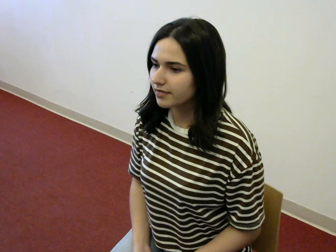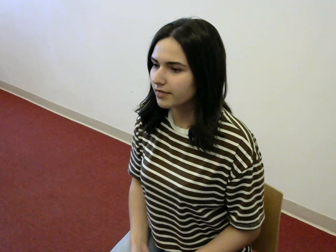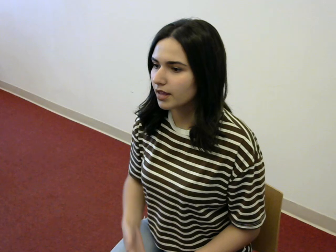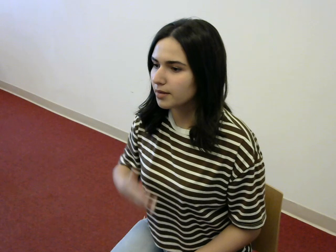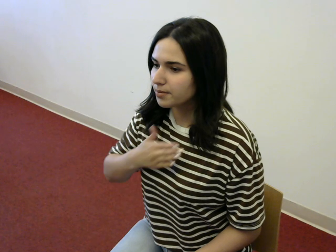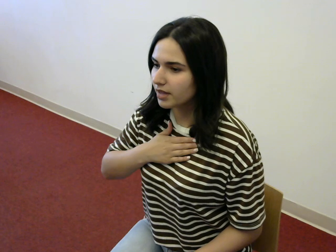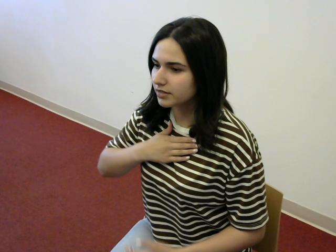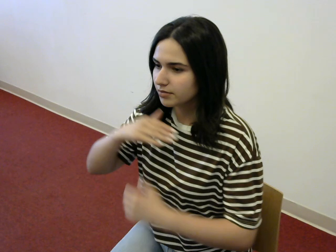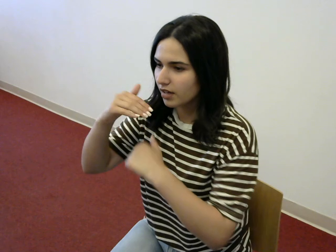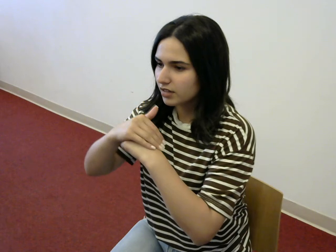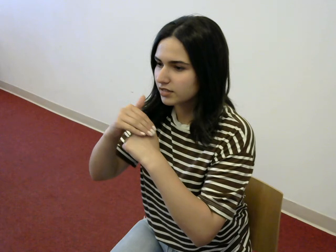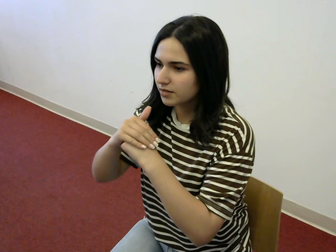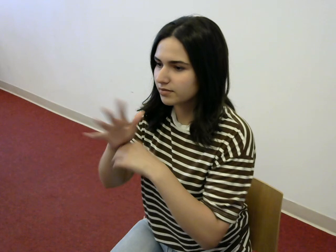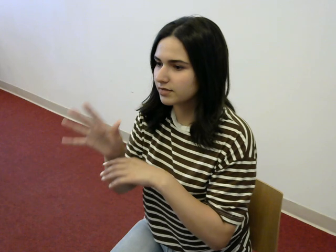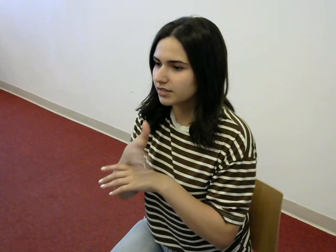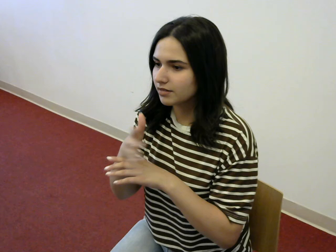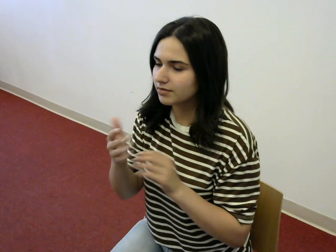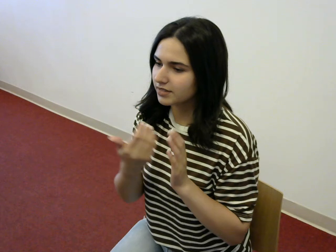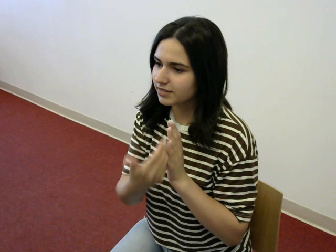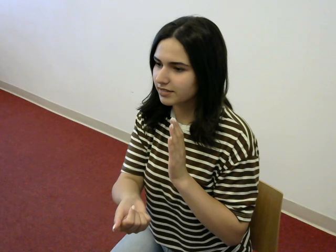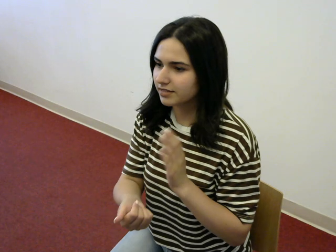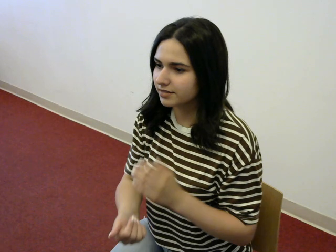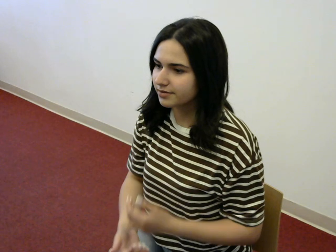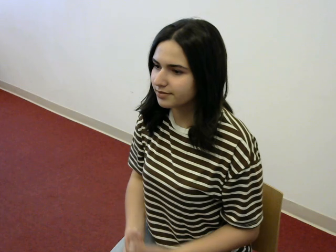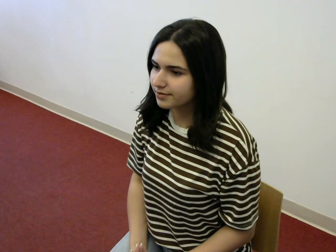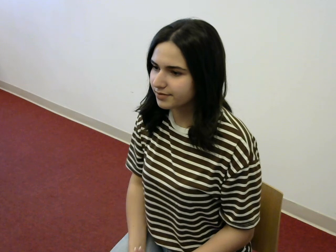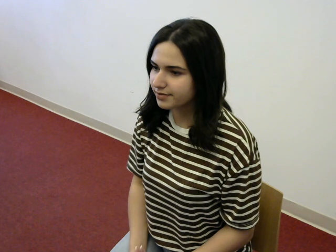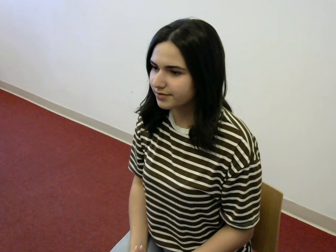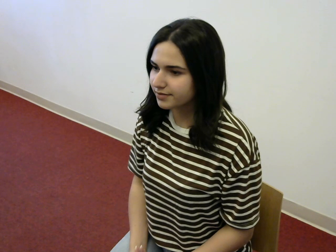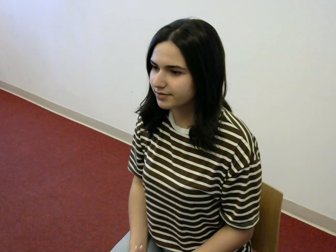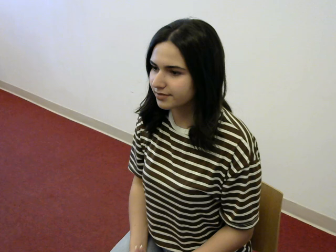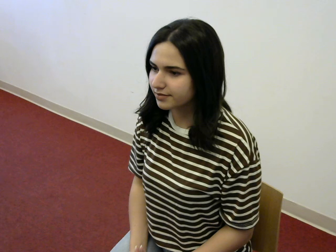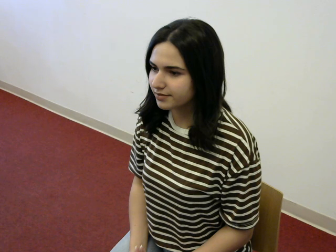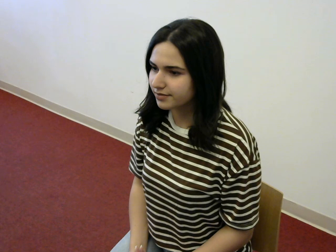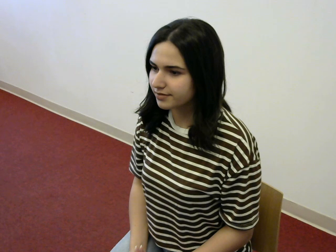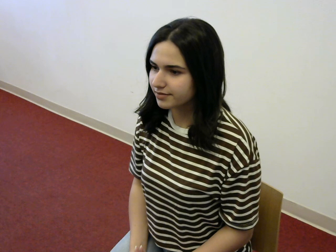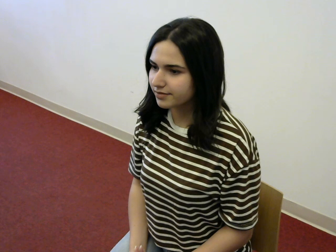Mən axşamlar gəzməyə çıxıram